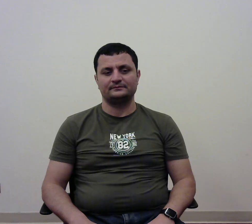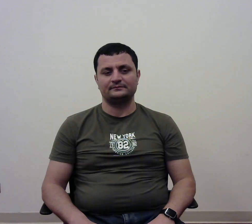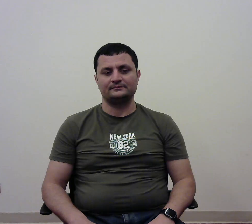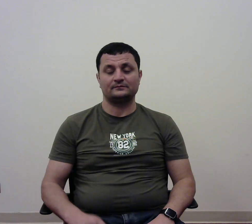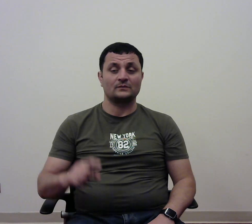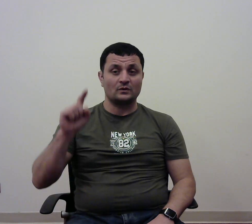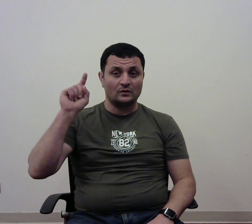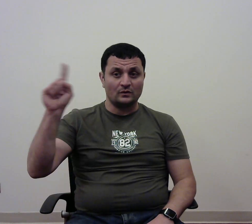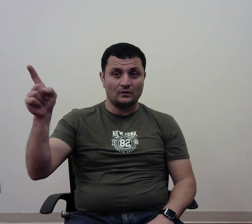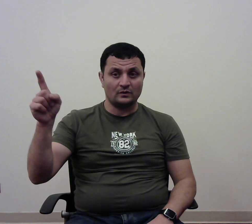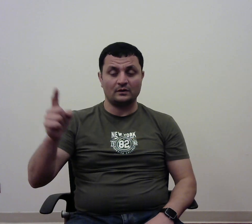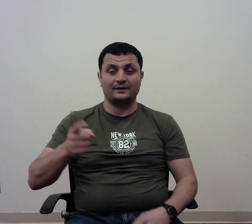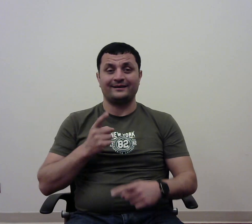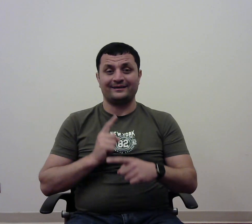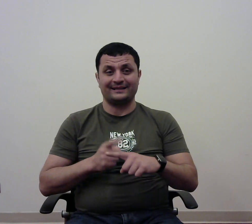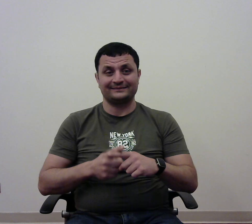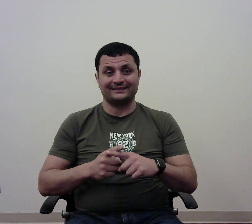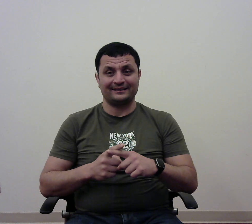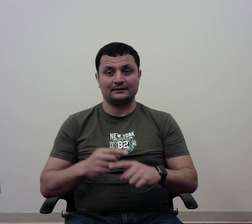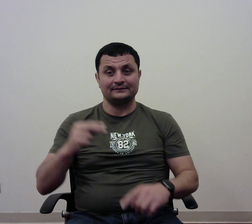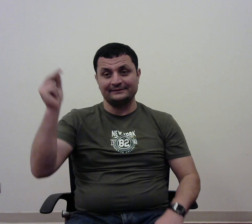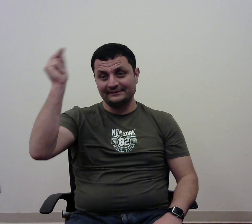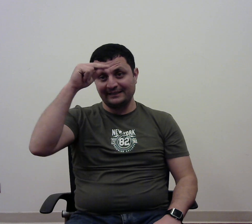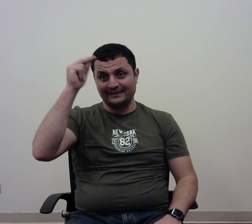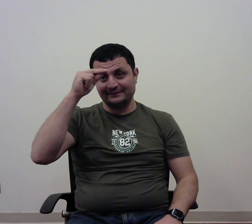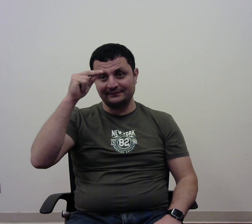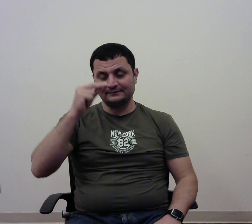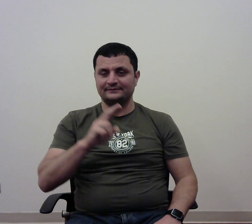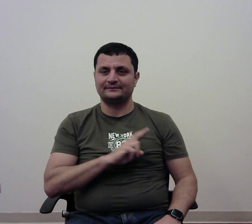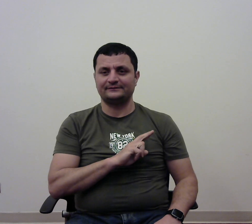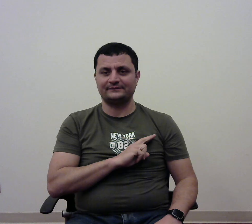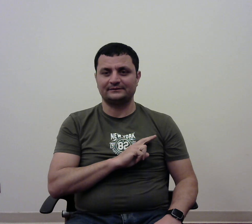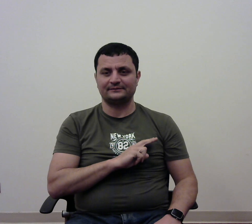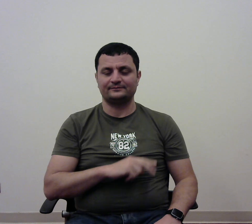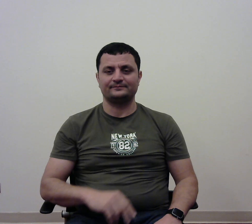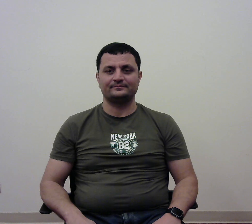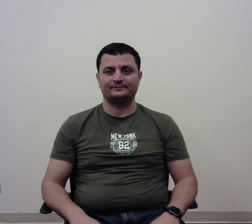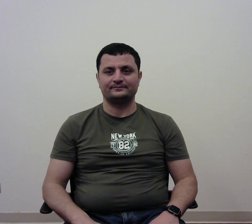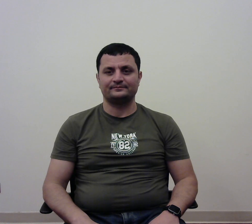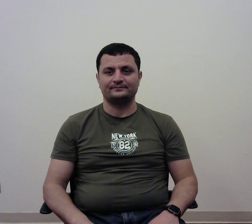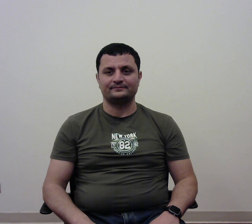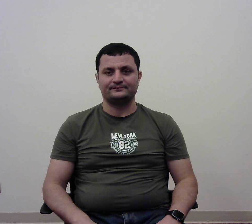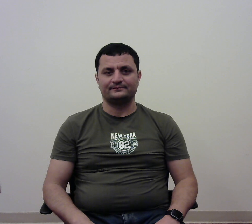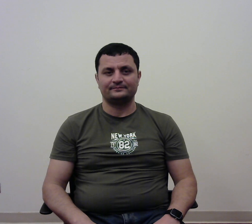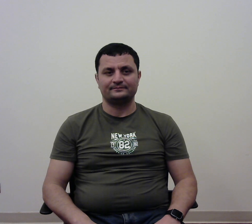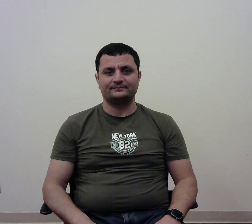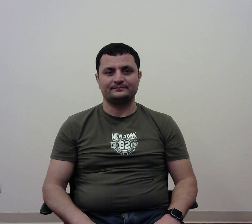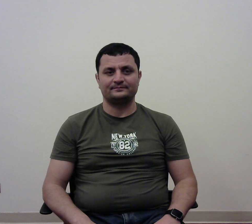O riyazi dərsləri sevir